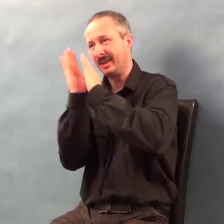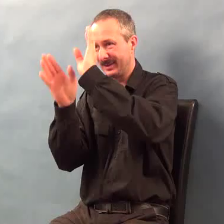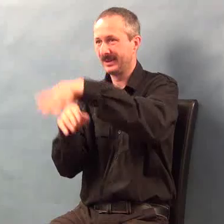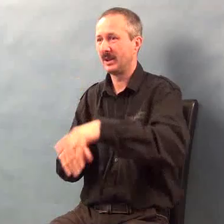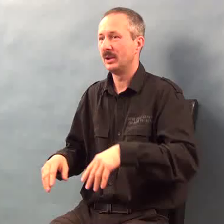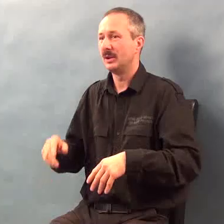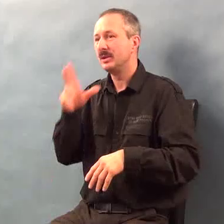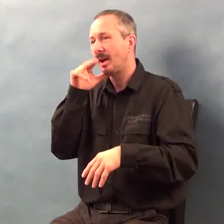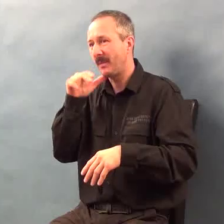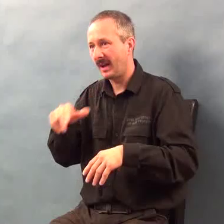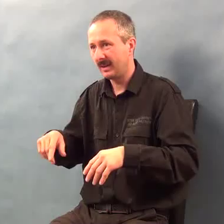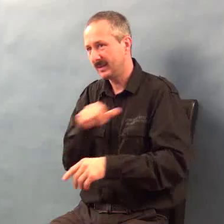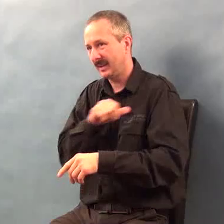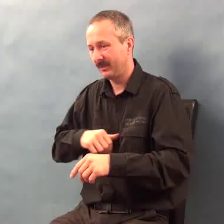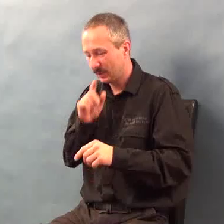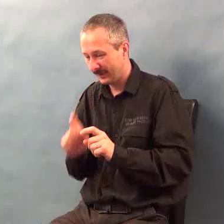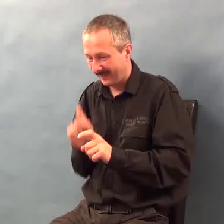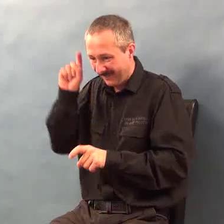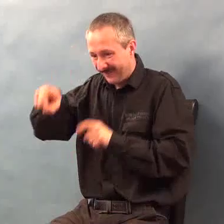Żaba sama po cichu wyskoczyła ze słoika.